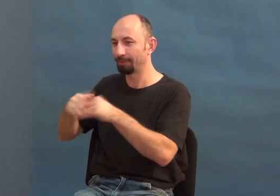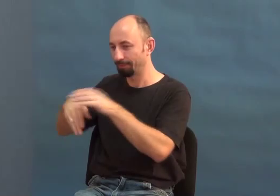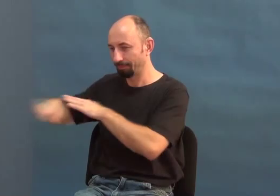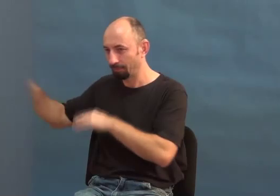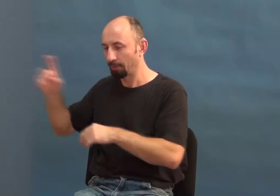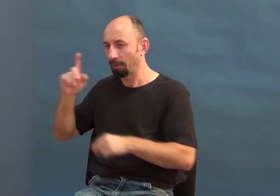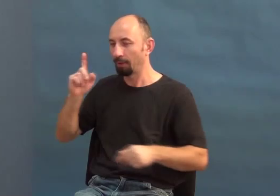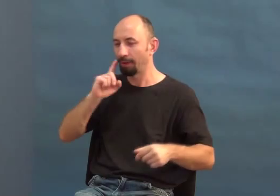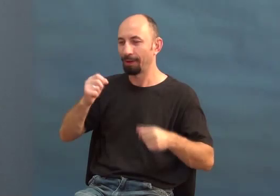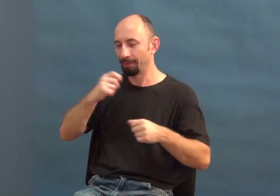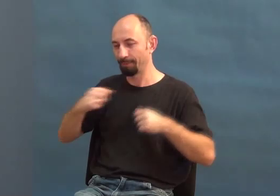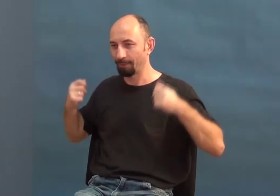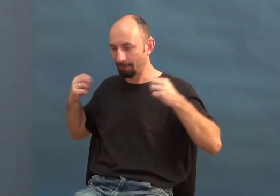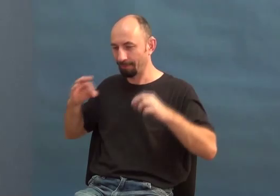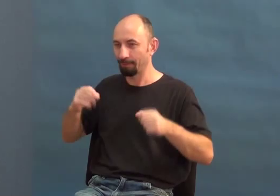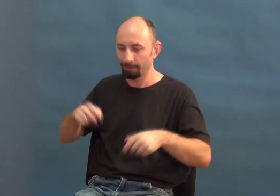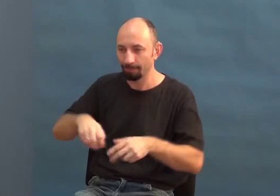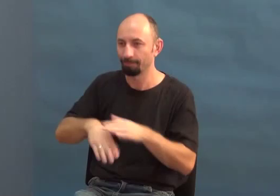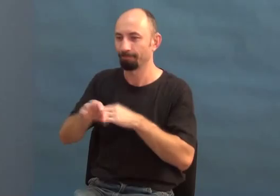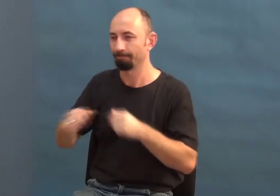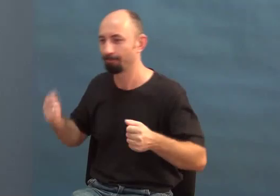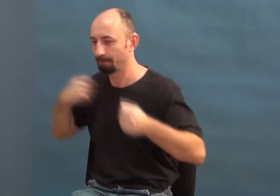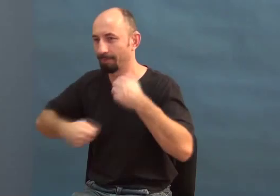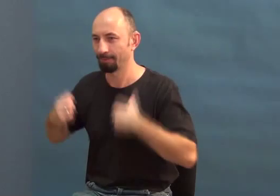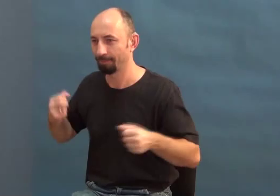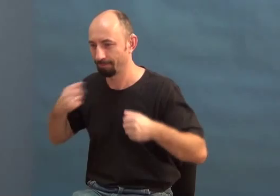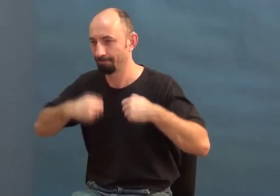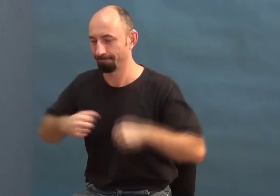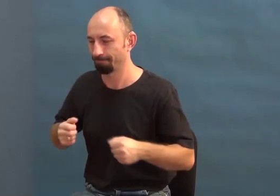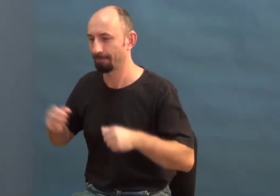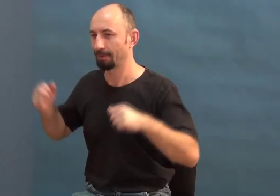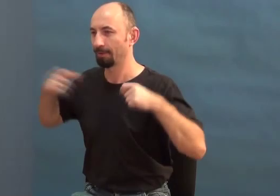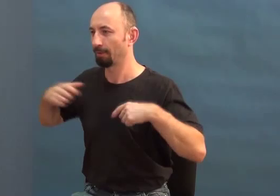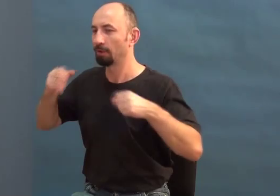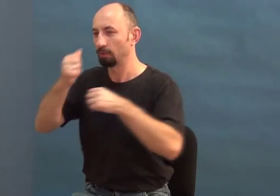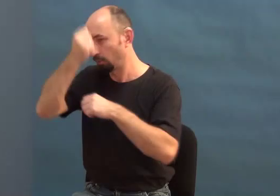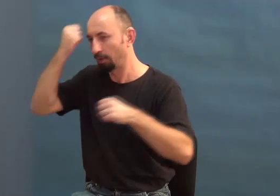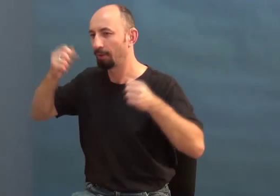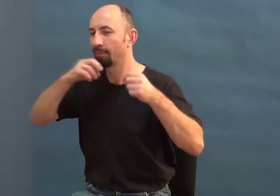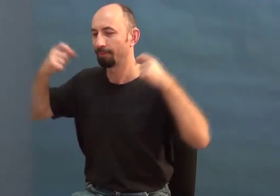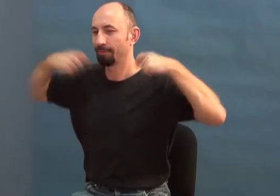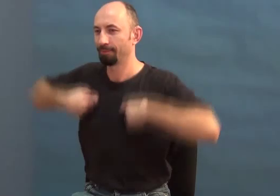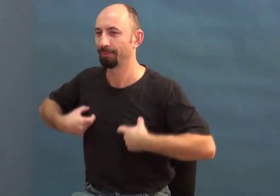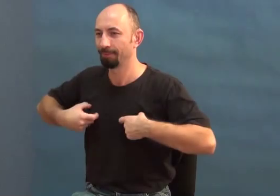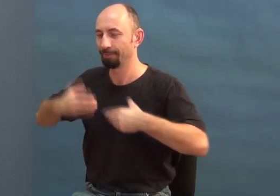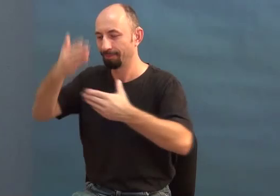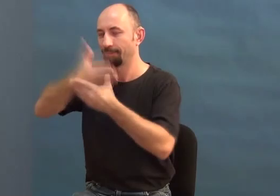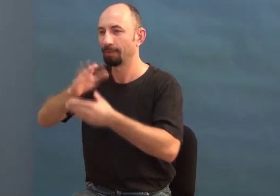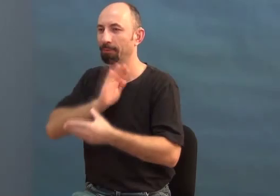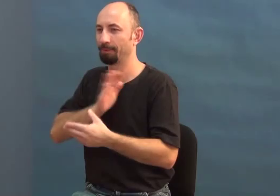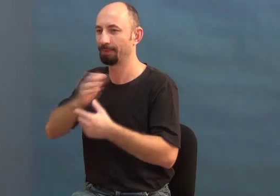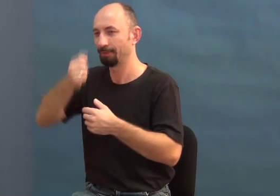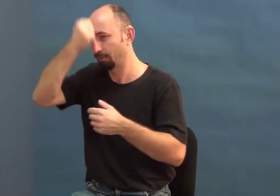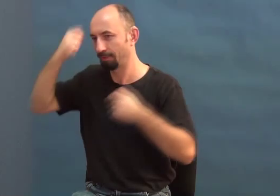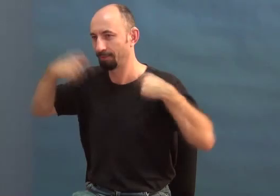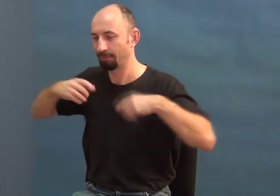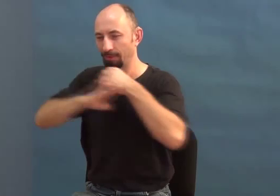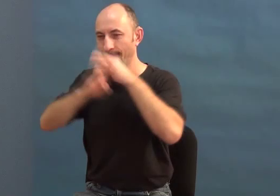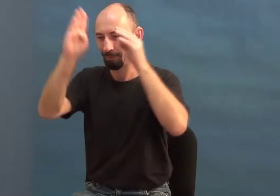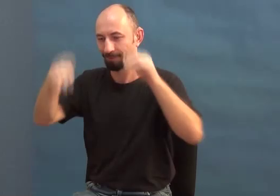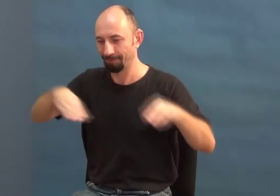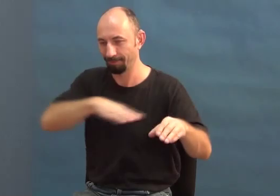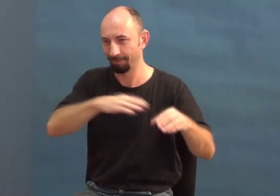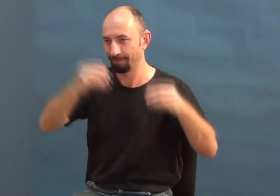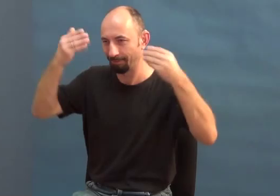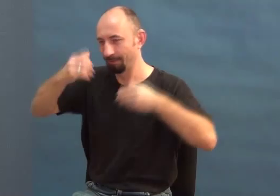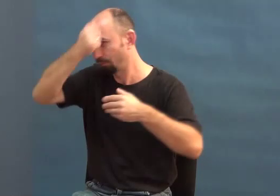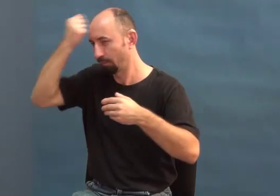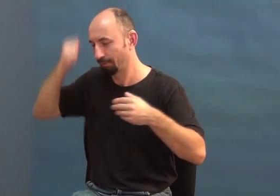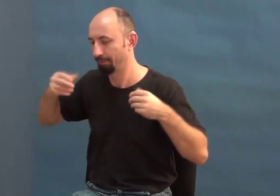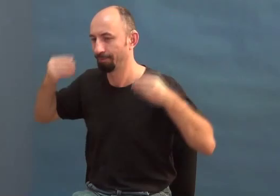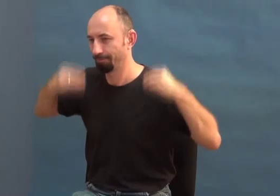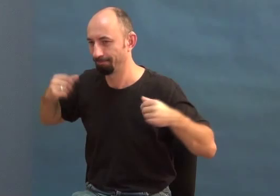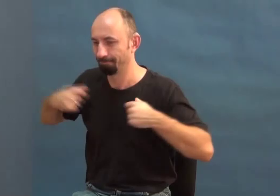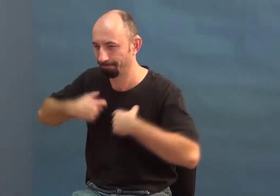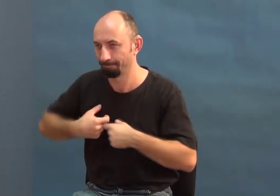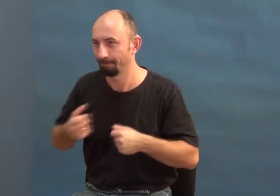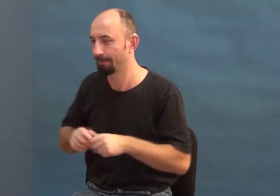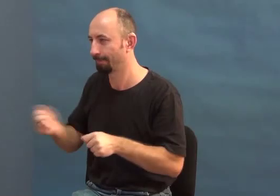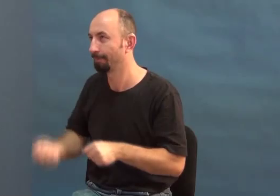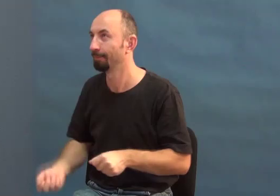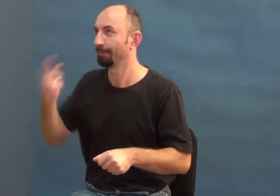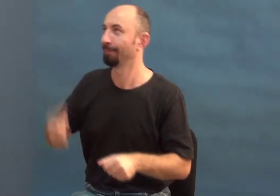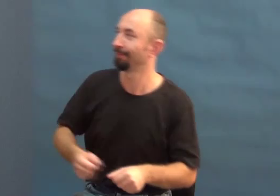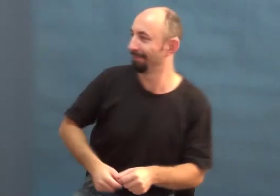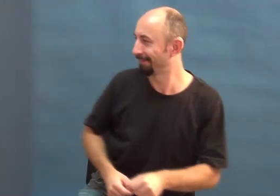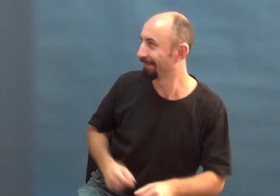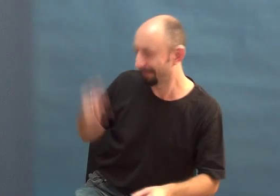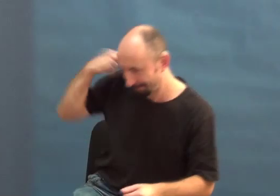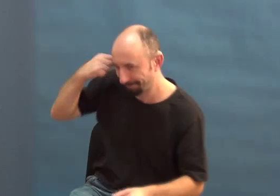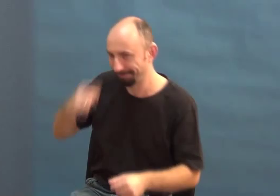Chłopak wyszedł, Chaplin założył plecak, zabezpieczył szkło drewnianym pokrowcem i schował do plecaka, coś wrzuca za siebie do plecaka.